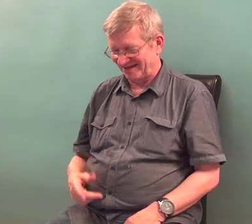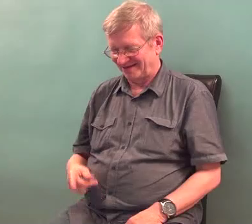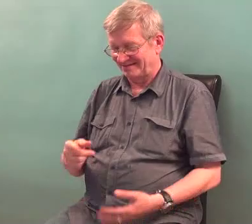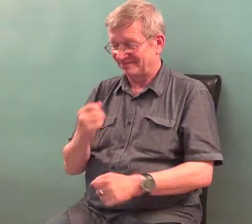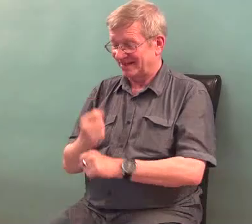Praca.